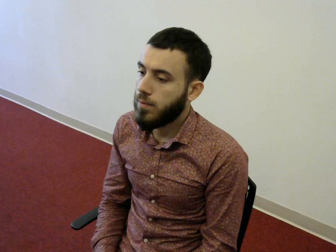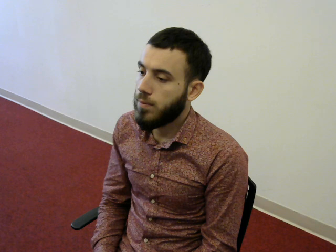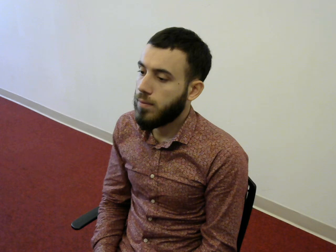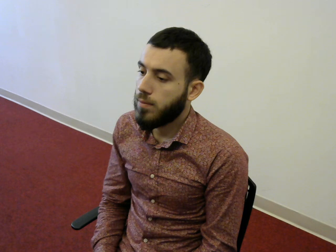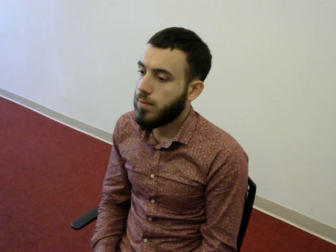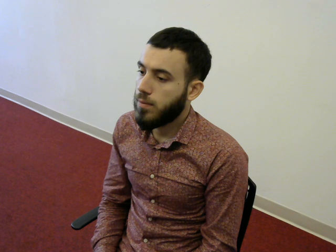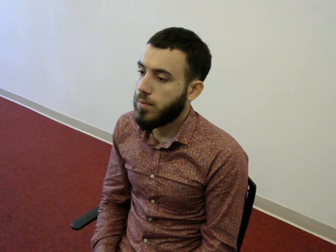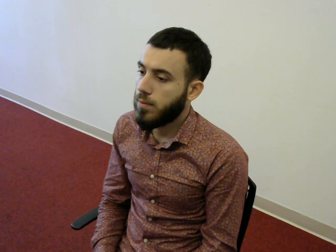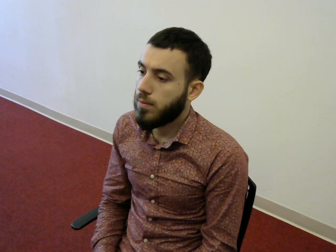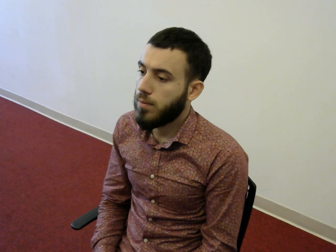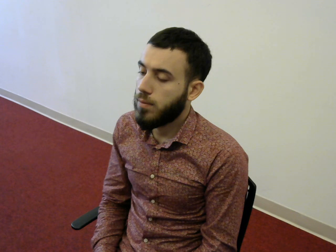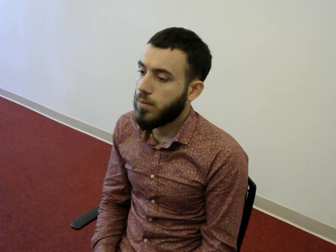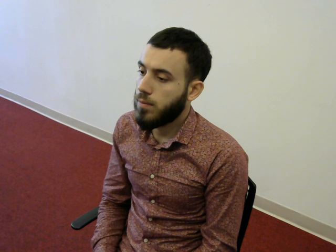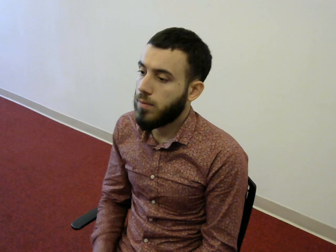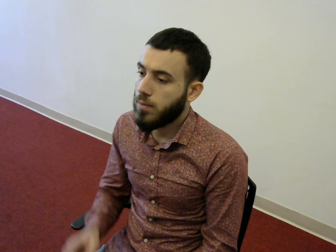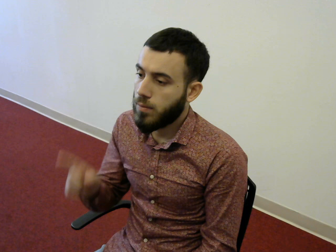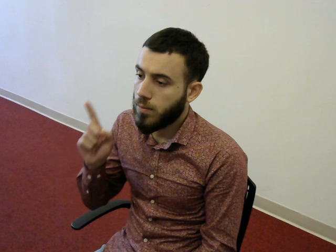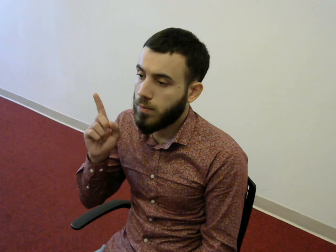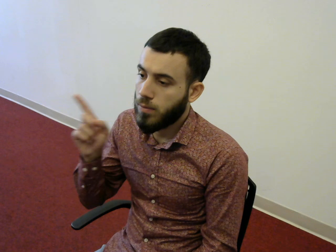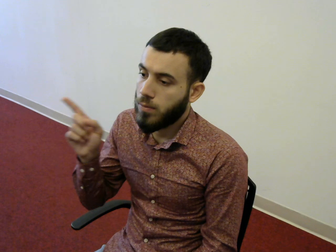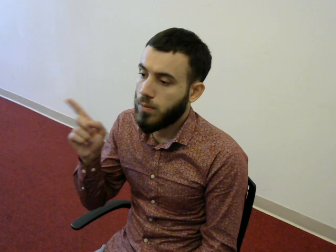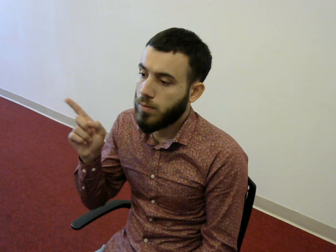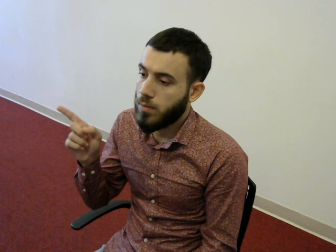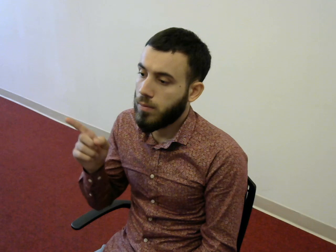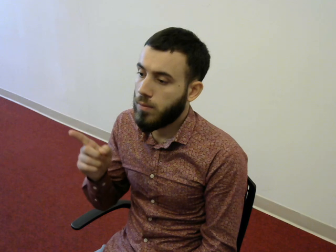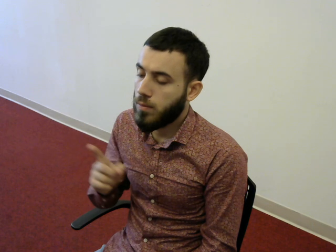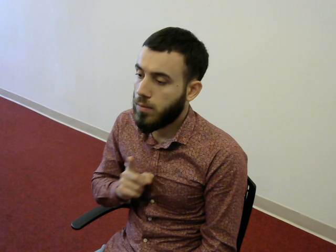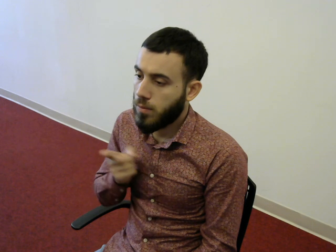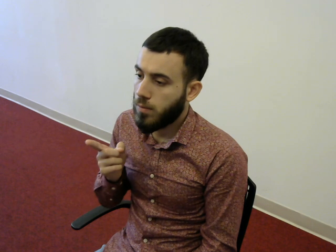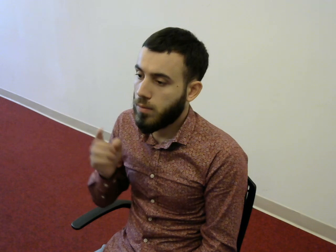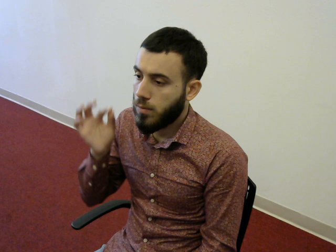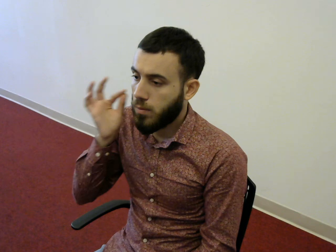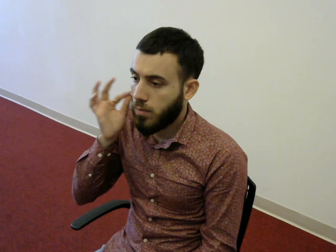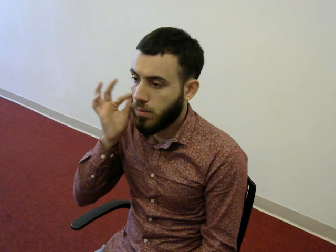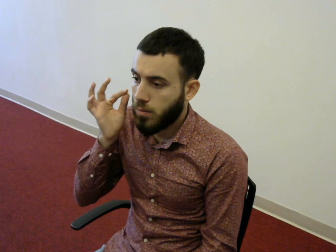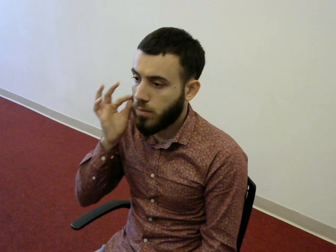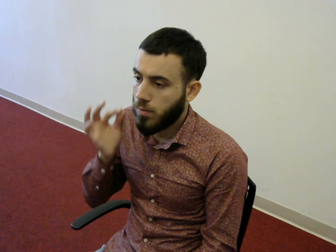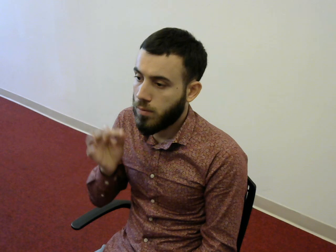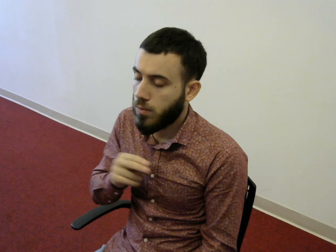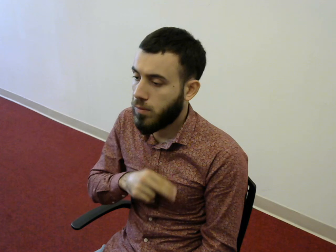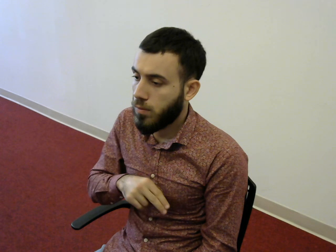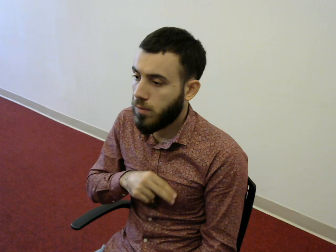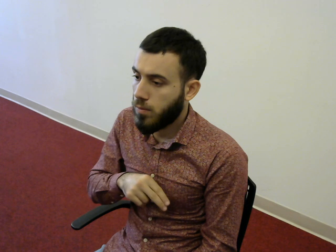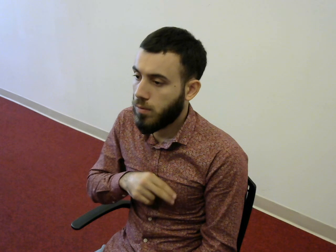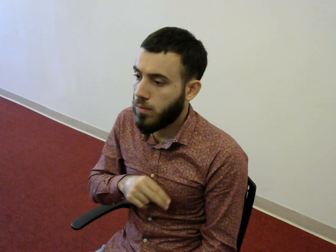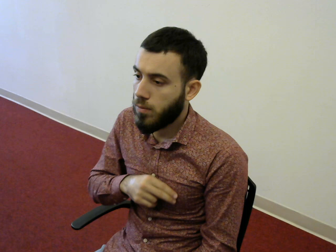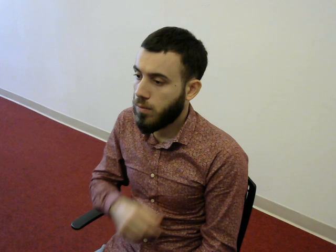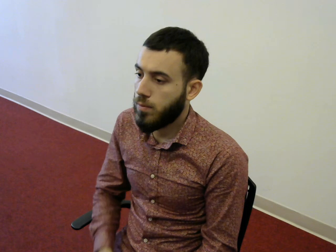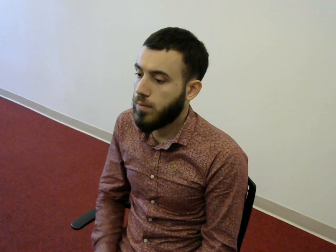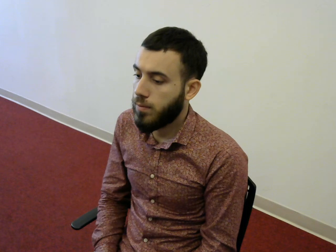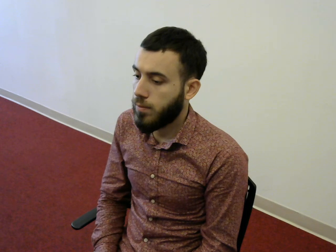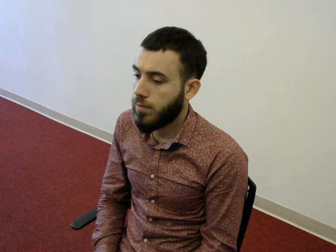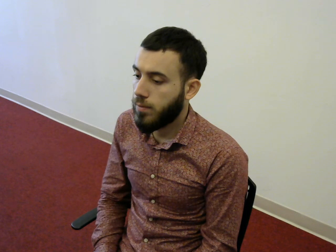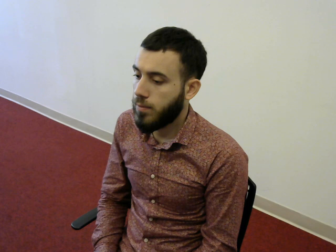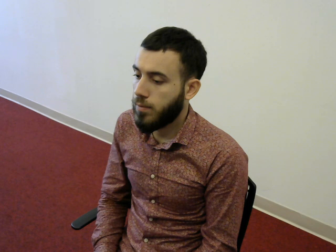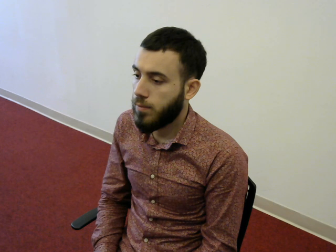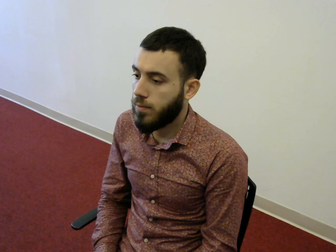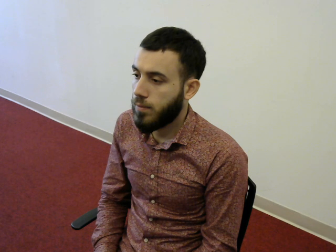Orda professional həkimlər çalışır